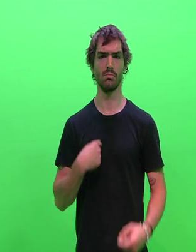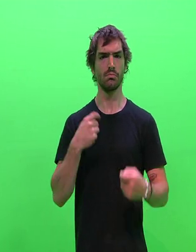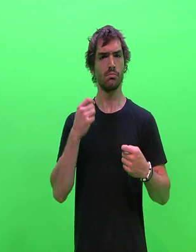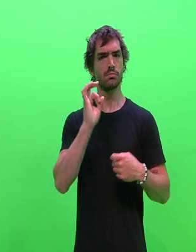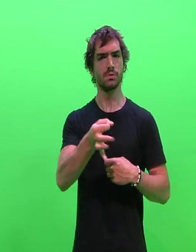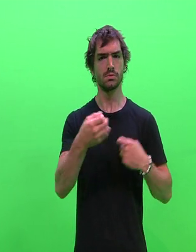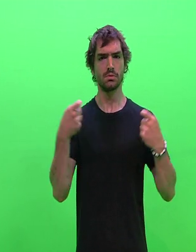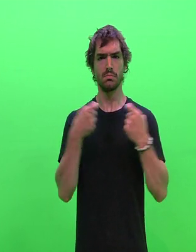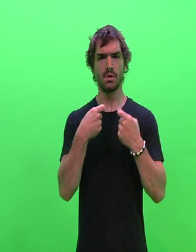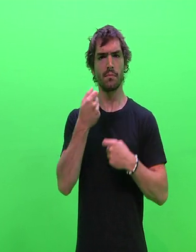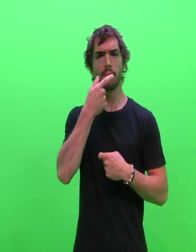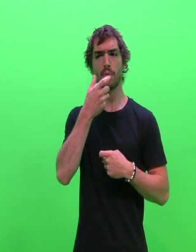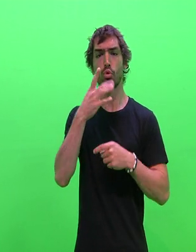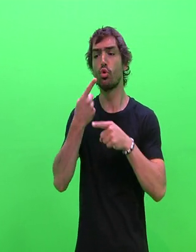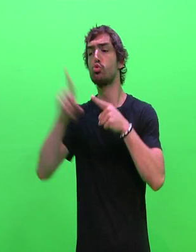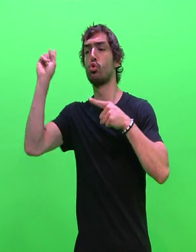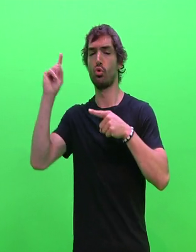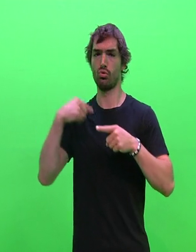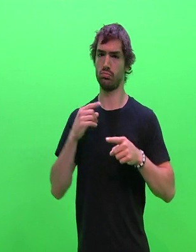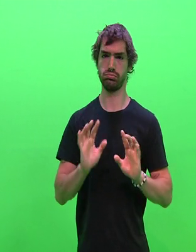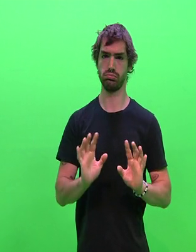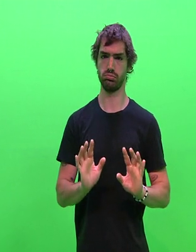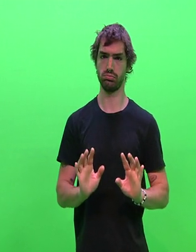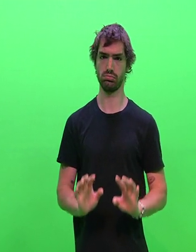Sí, tinc al·lèrgia a una pastilla. No tinc al·lèrgia a altres coses.